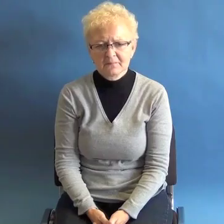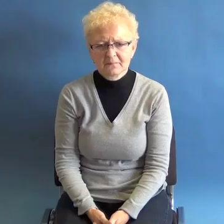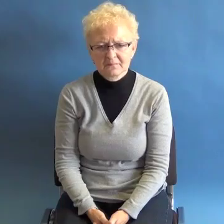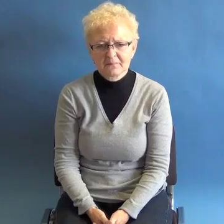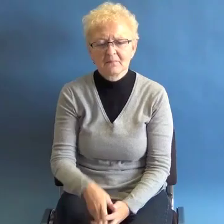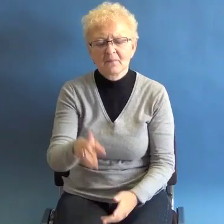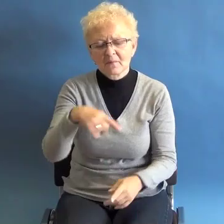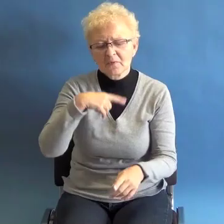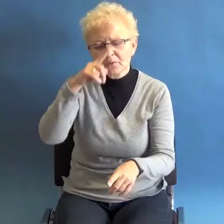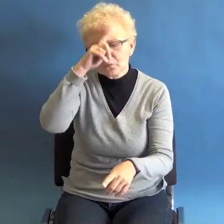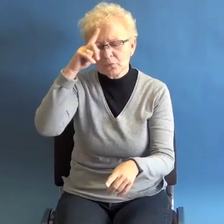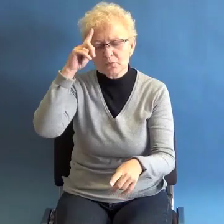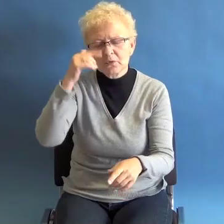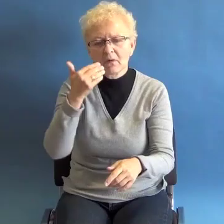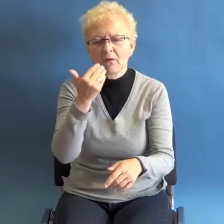Ludziom się nie chce.